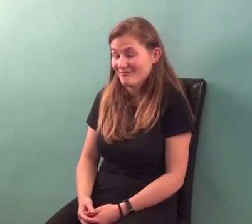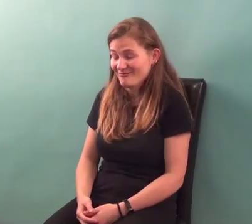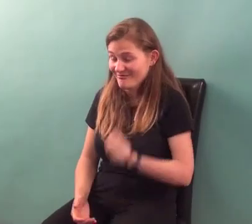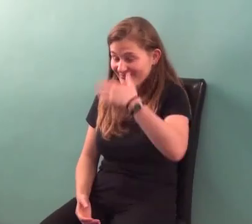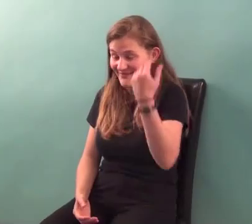Ja nie wiem.